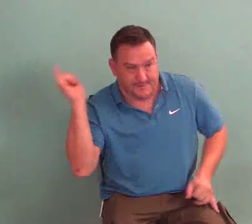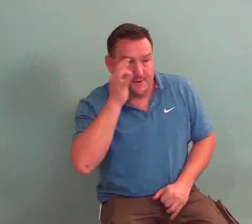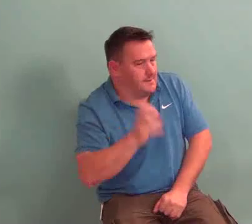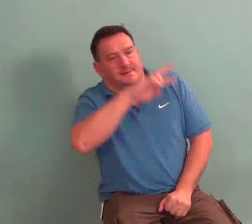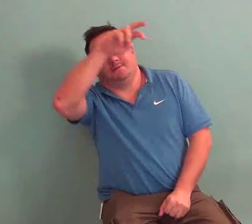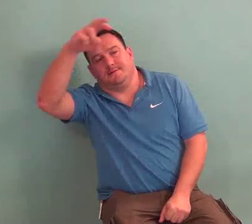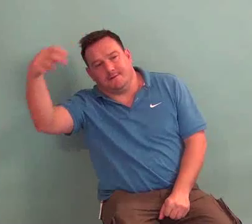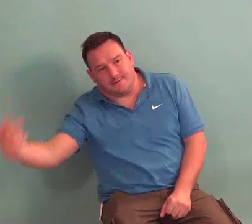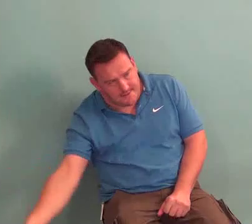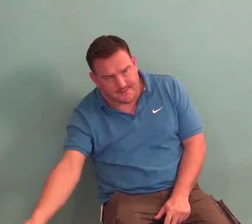Kot leci i upada.